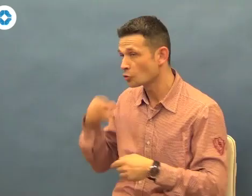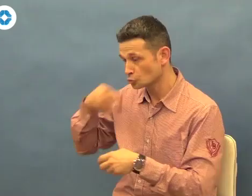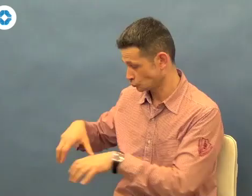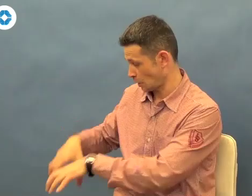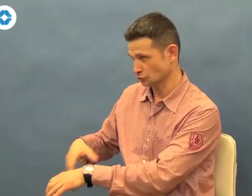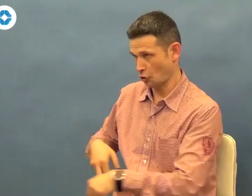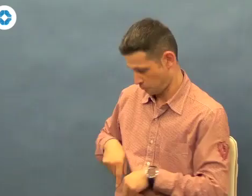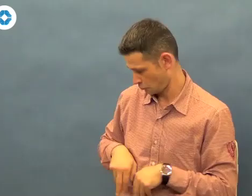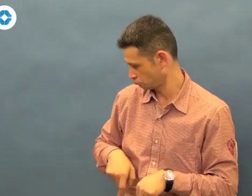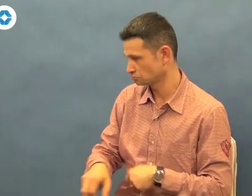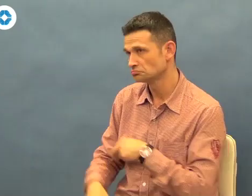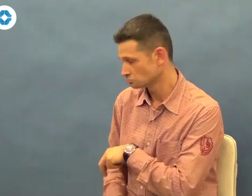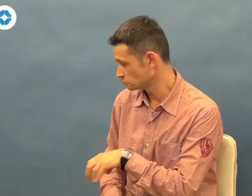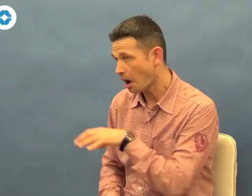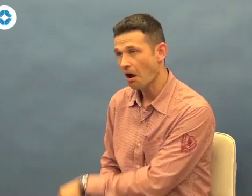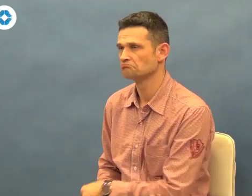Przeszli obok, nie zjadło owoców.